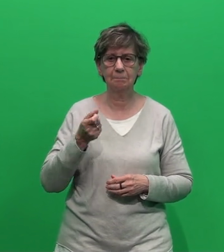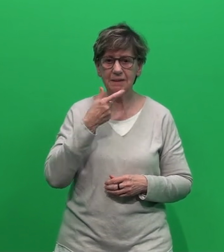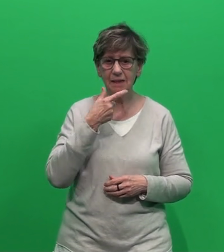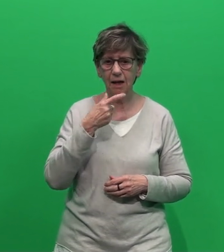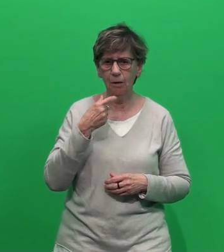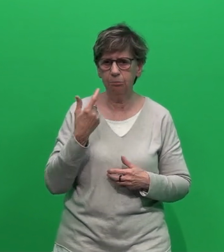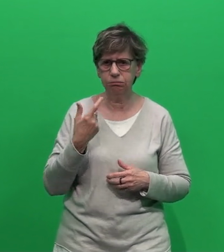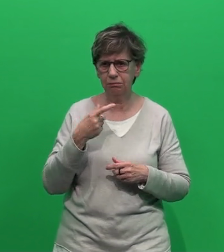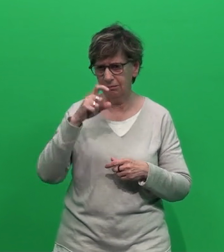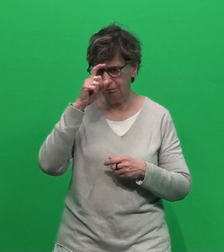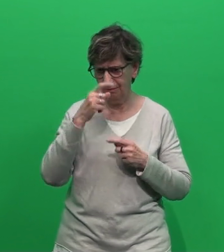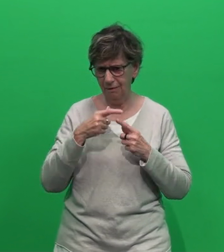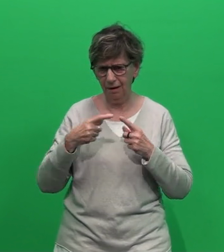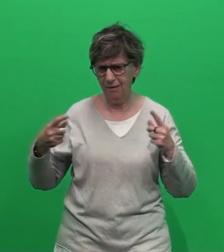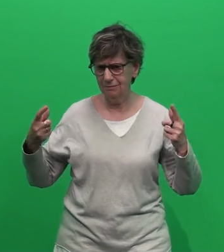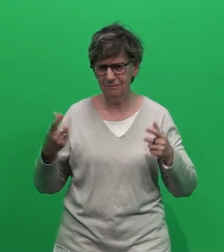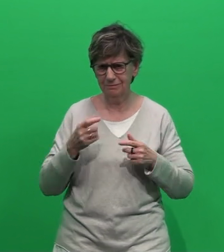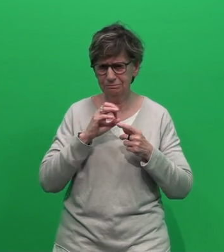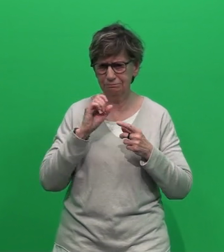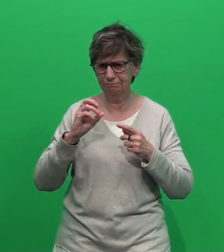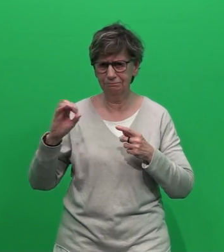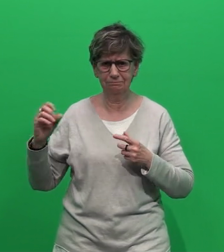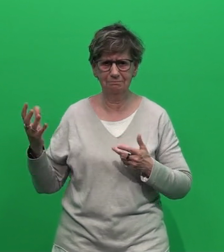Les pastilles tenen un nom molt llarg, no sé com és.